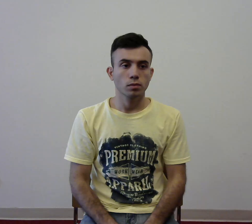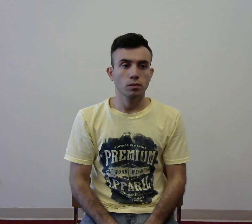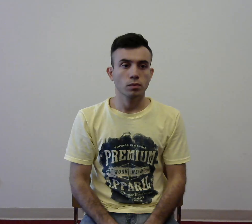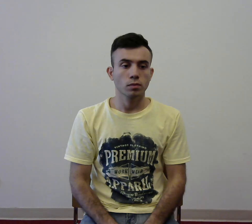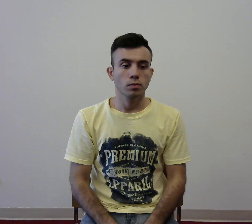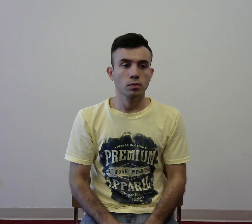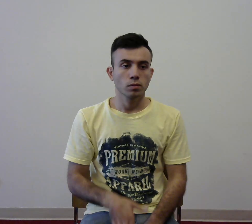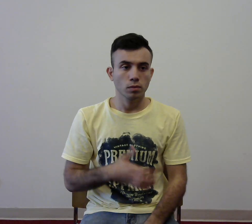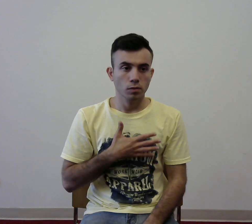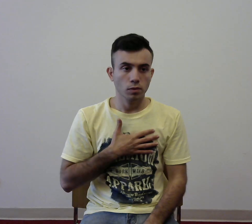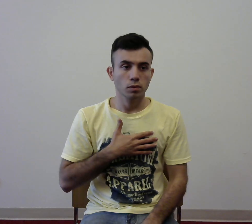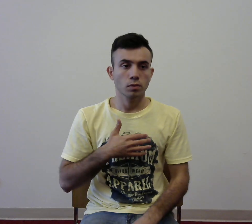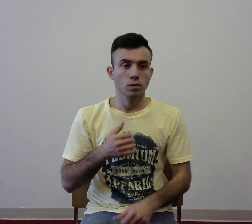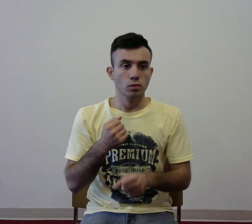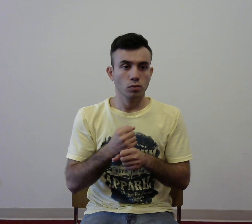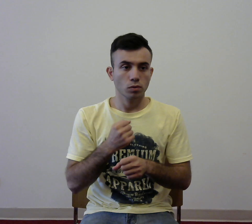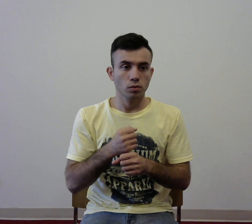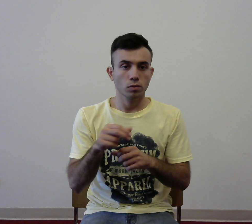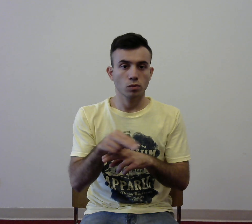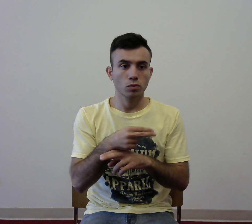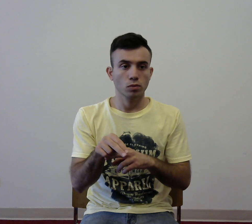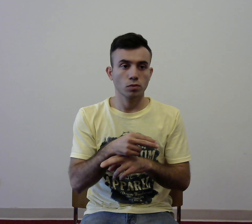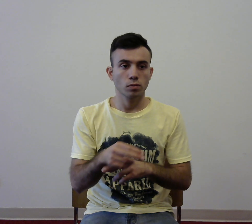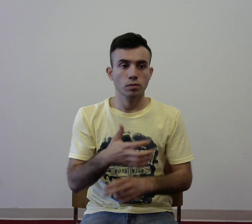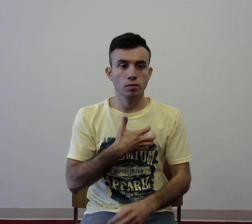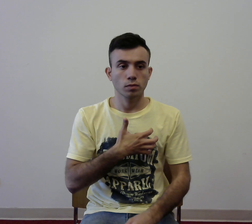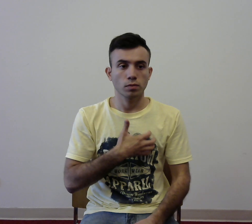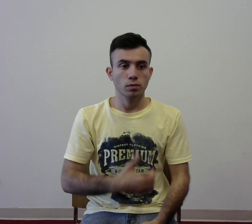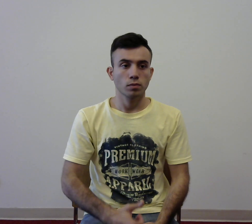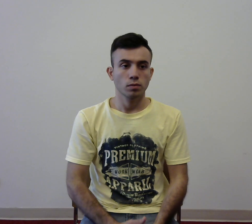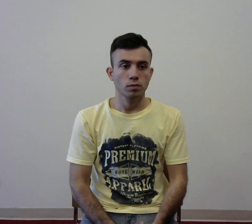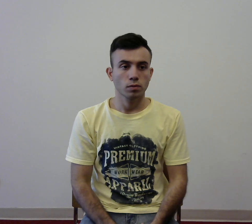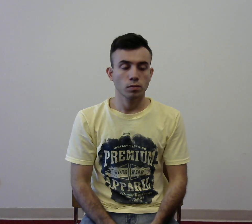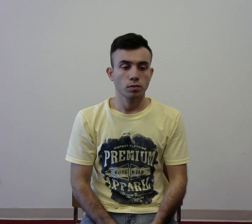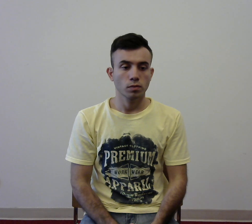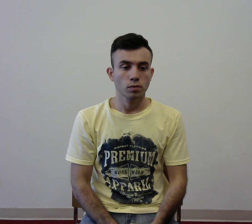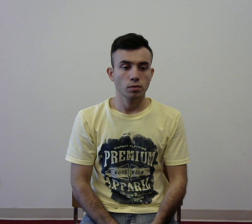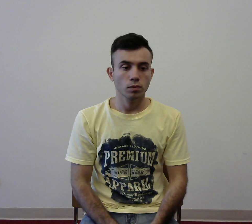Mən işə düzəlmək istəyirəm